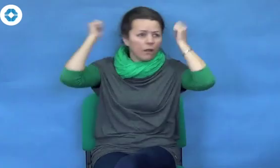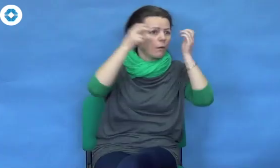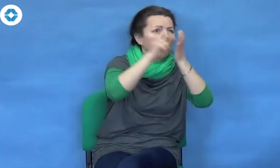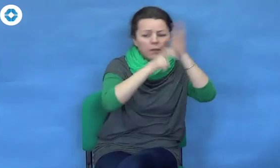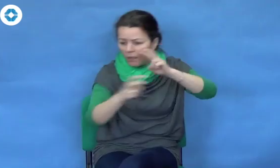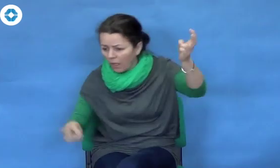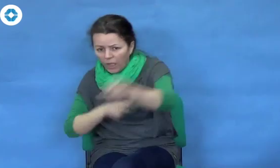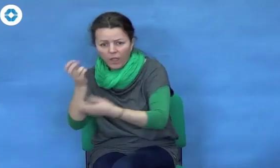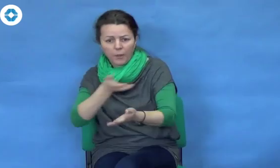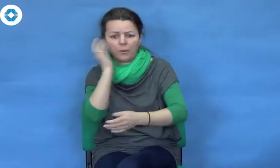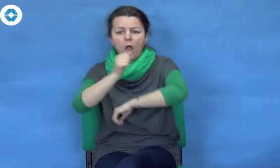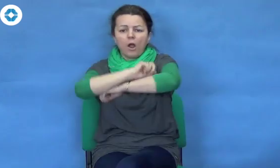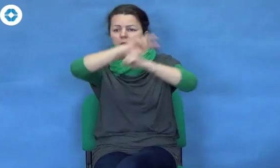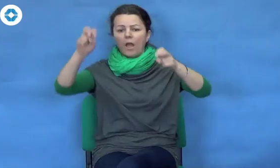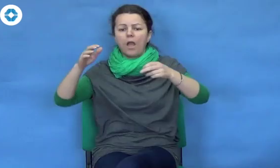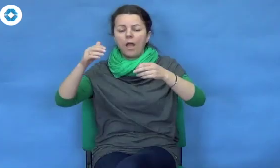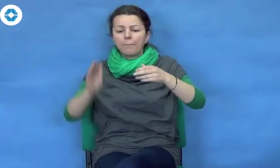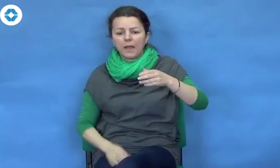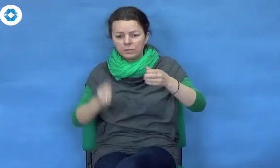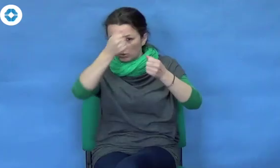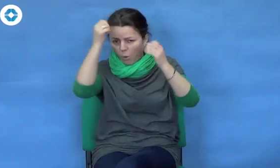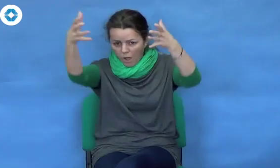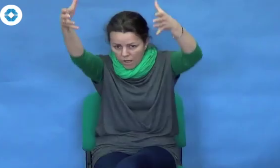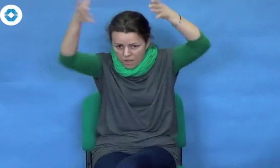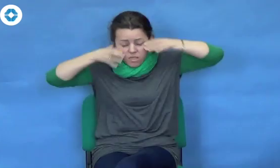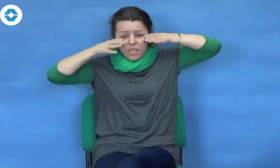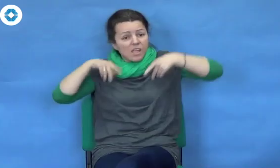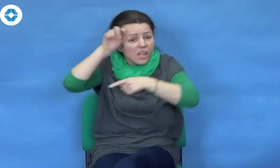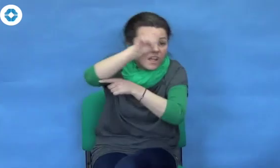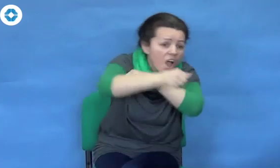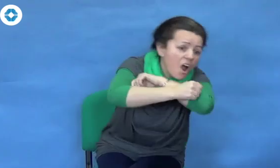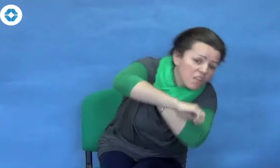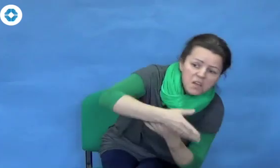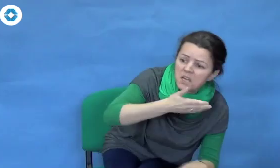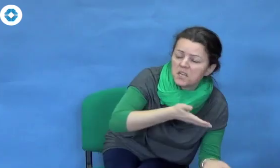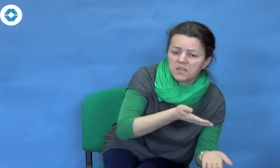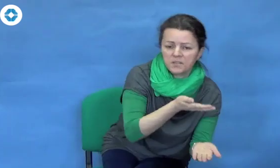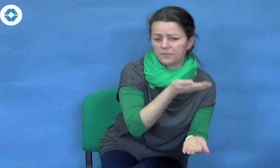Szukali i nie ma! Pies wsadził głowę w słoik i wygląda przez okno.